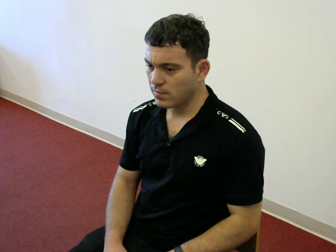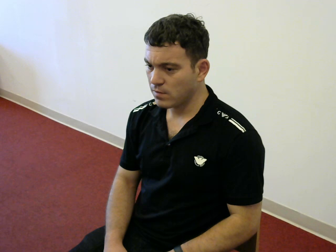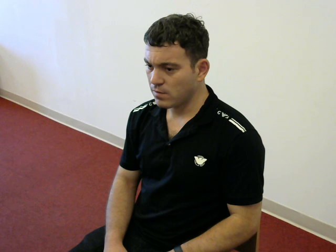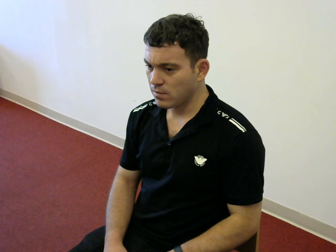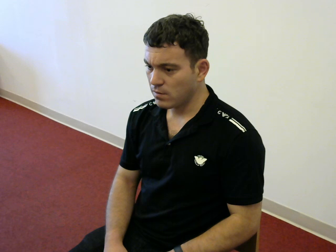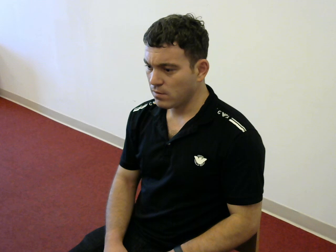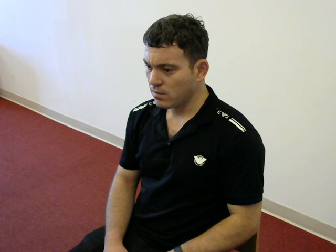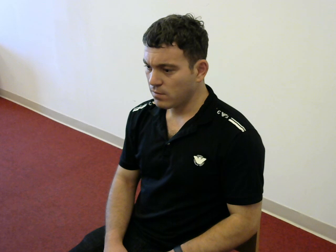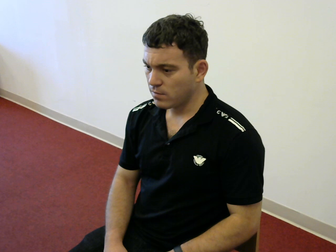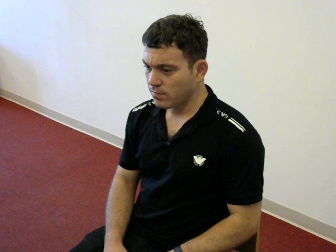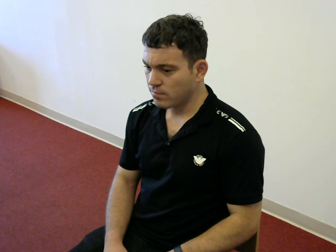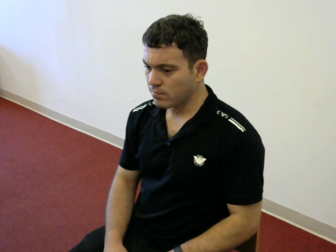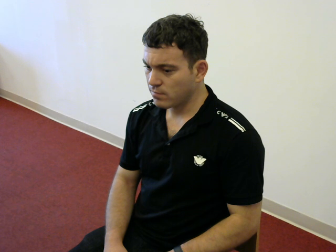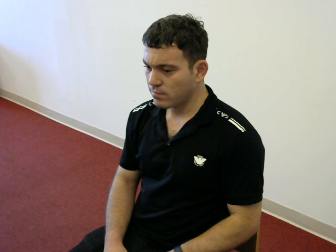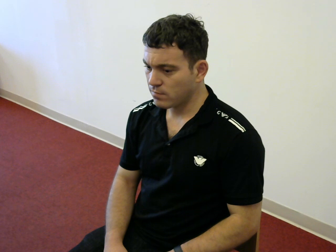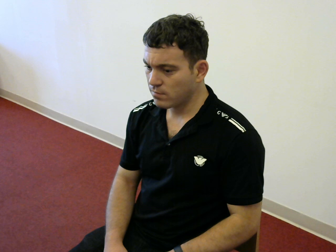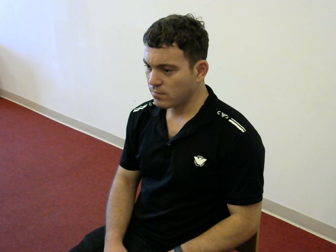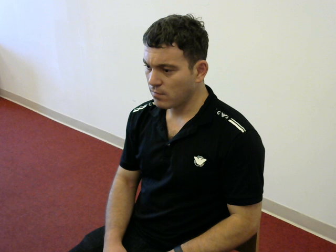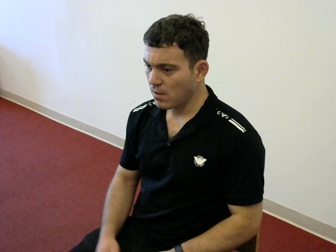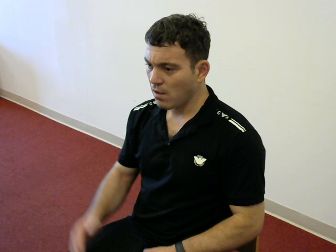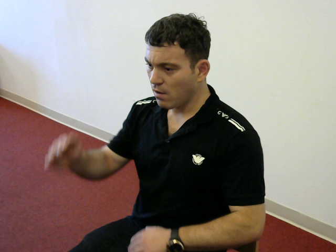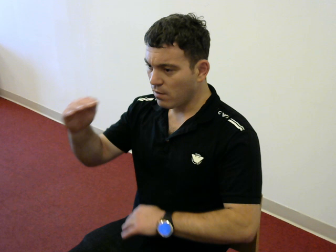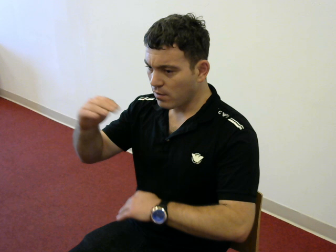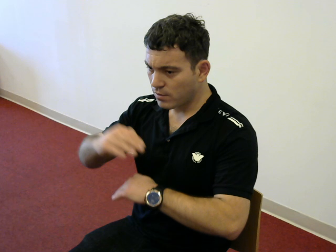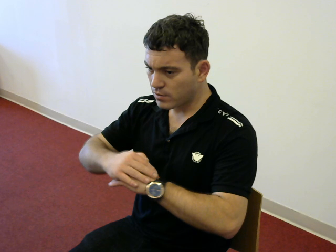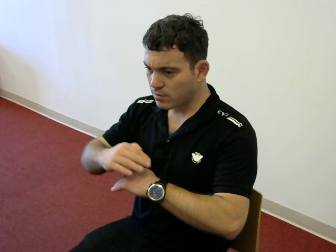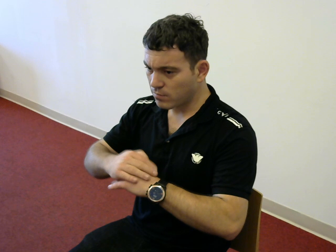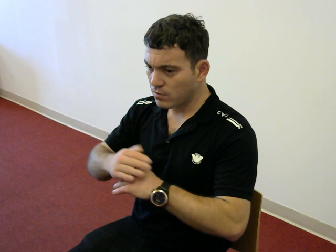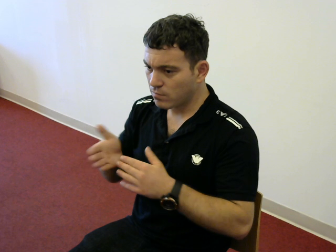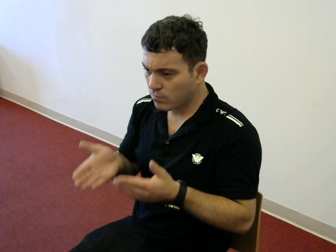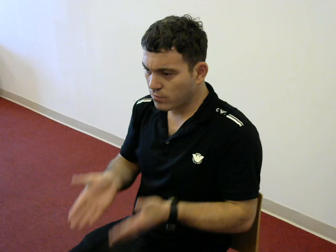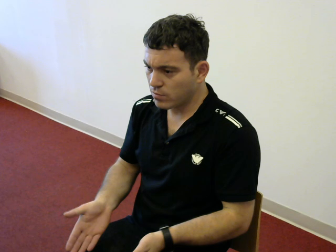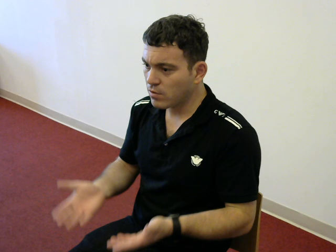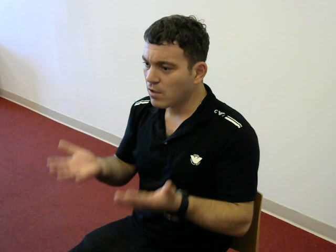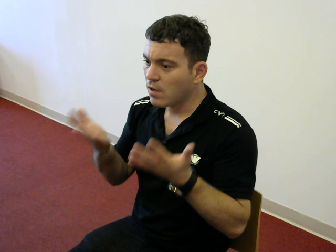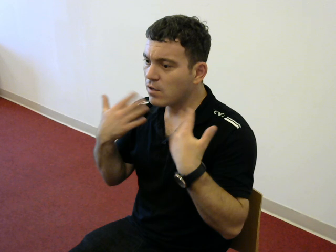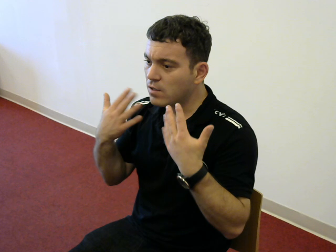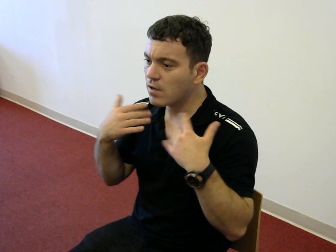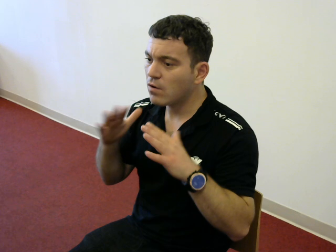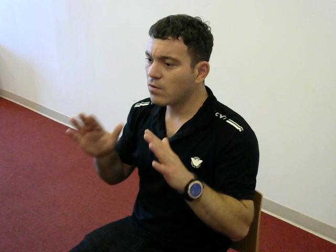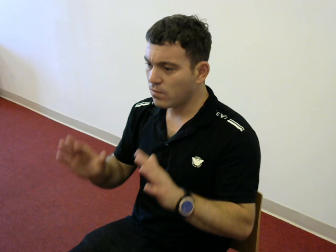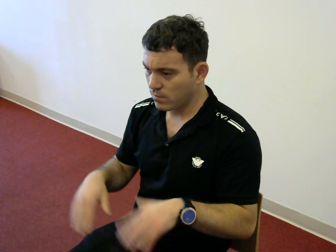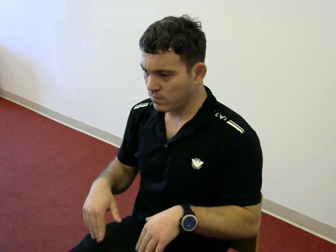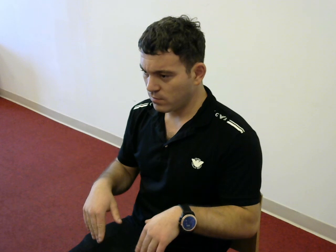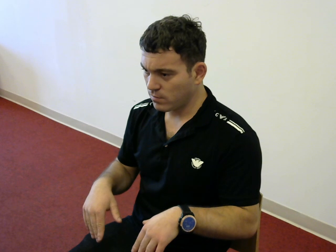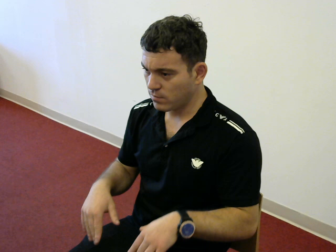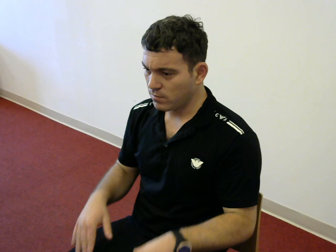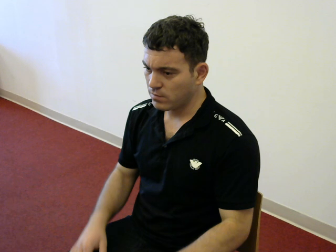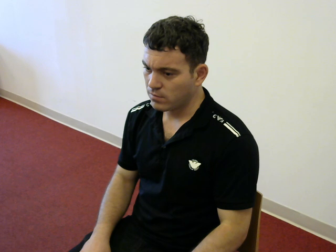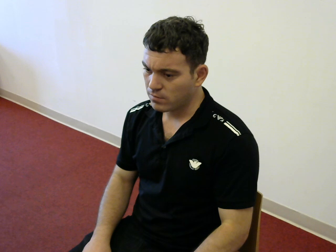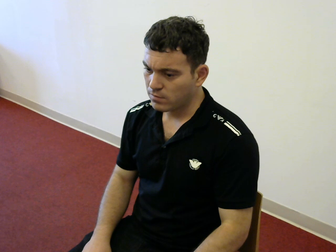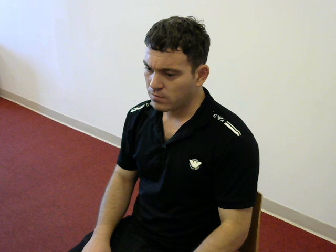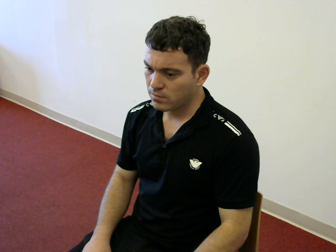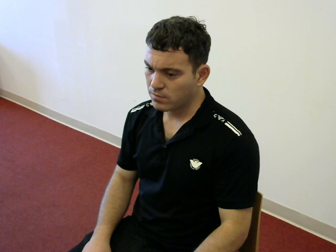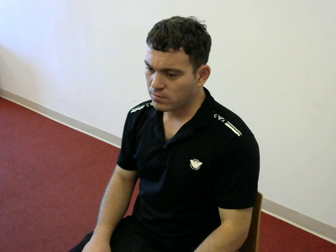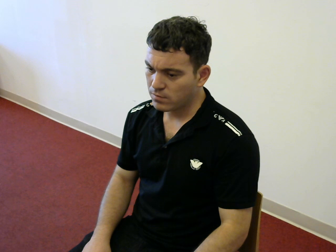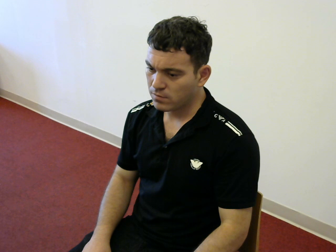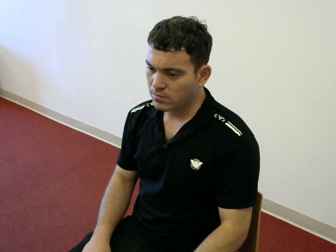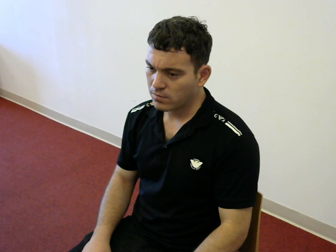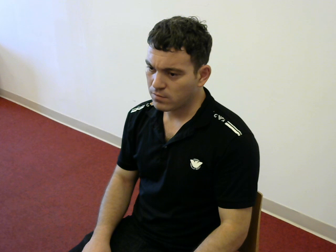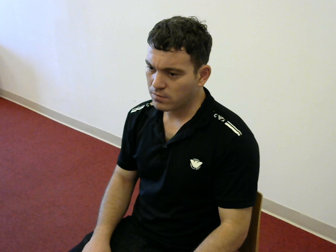Axşamlar bura sərin olur